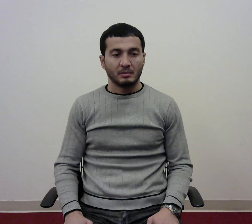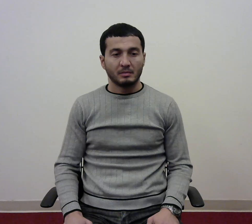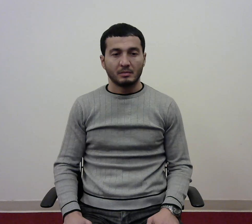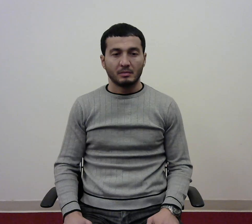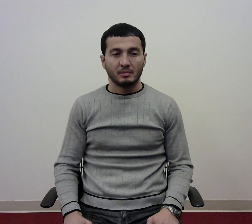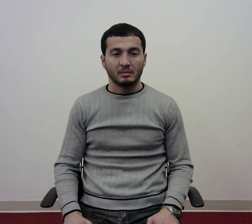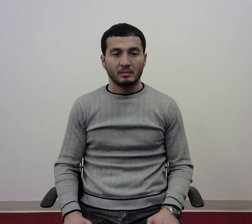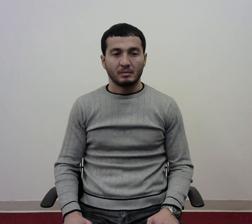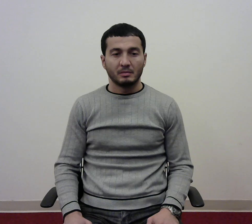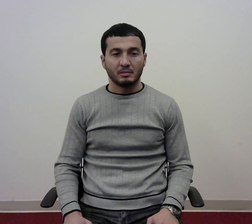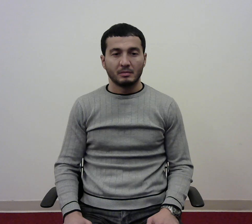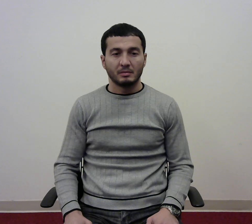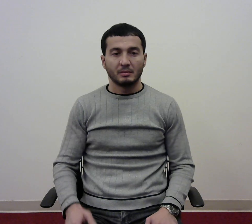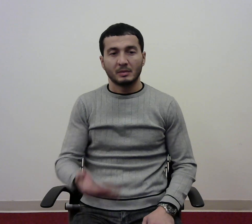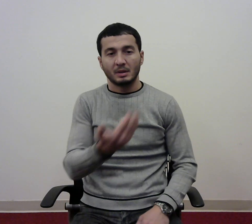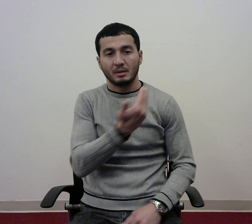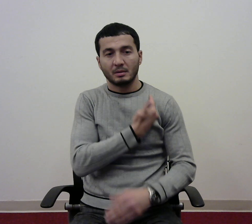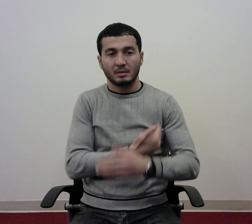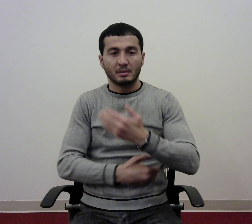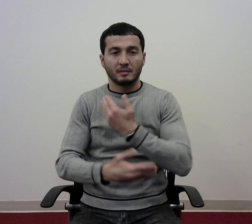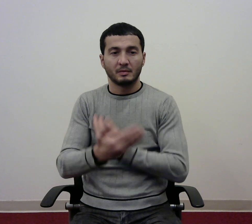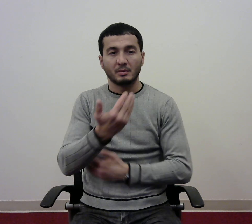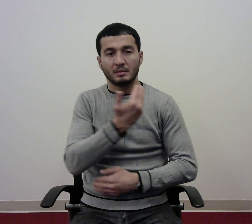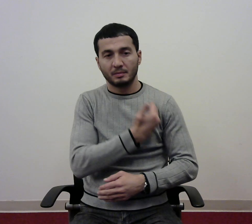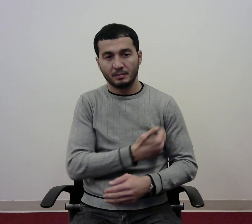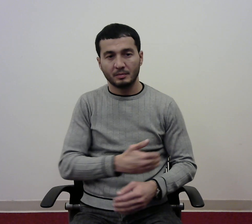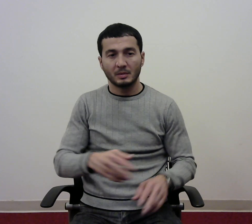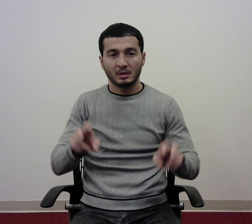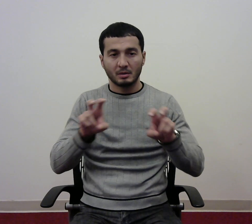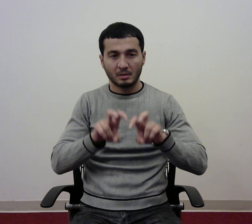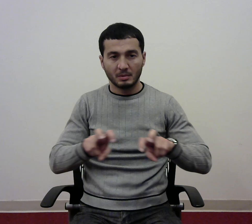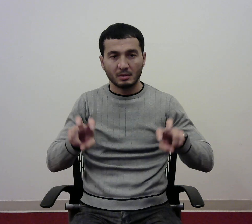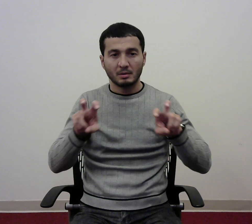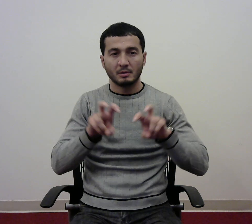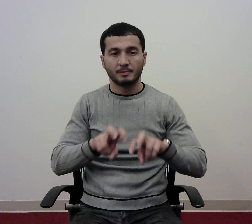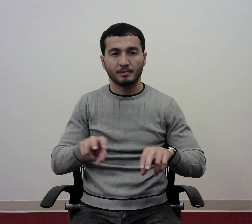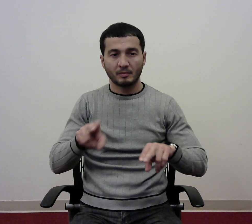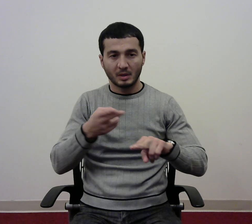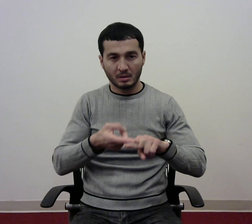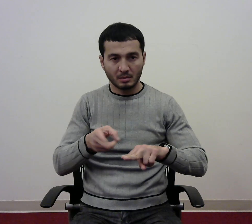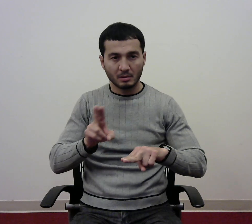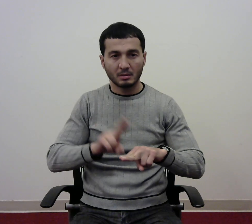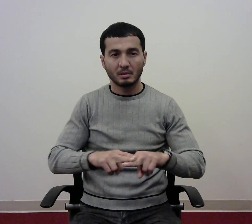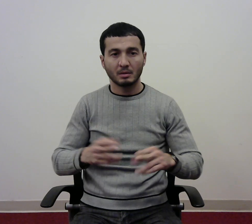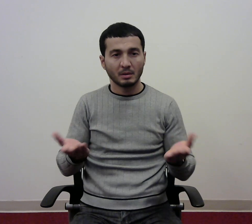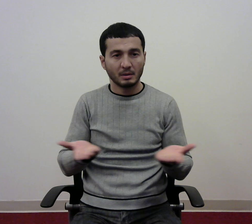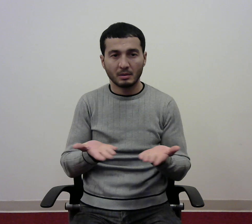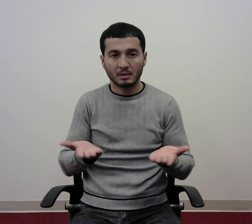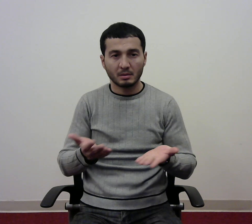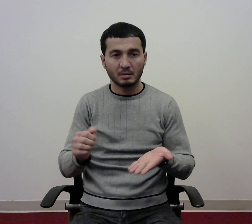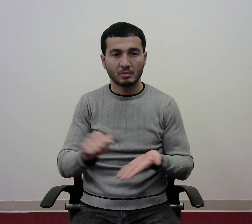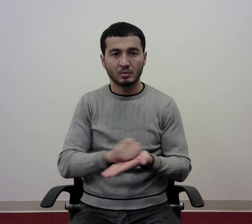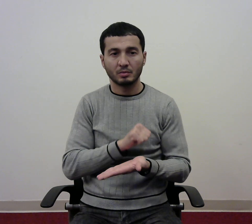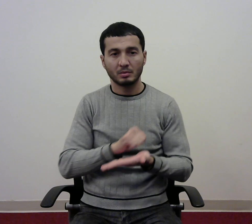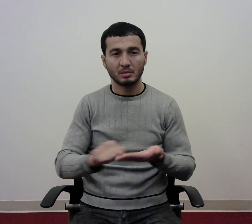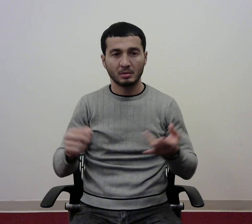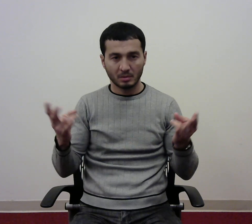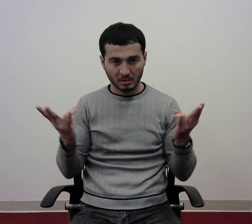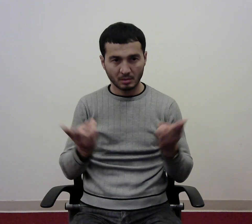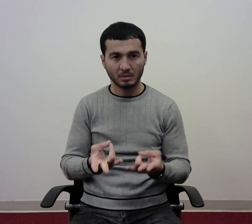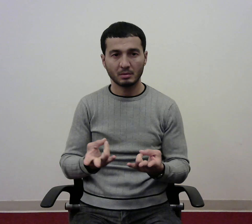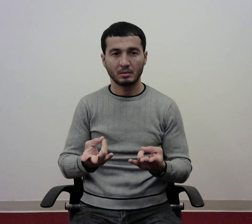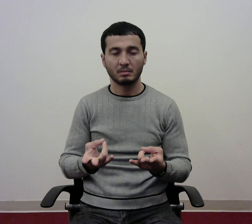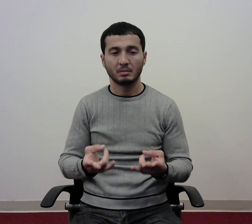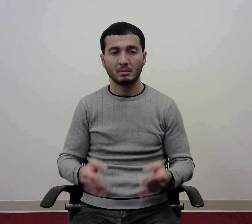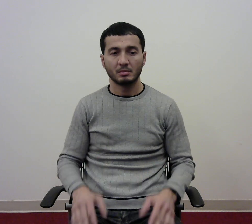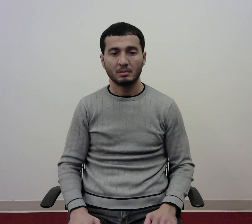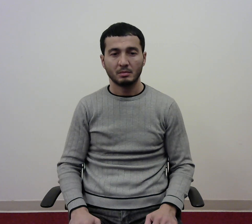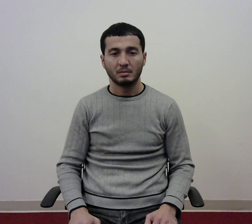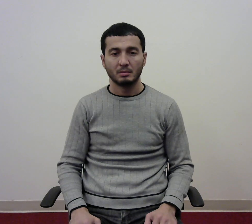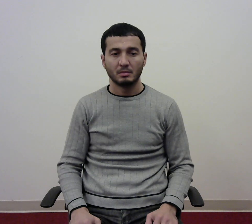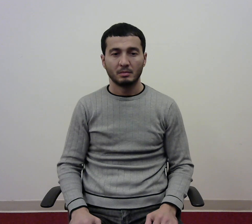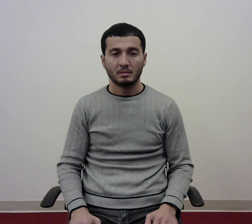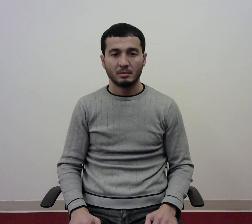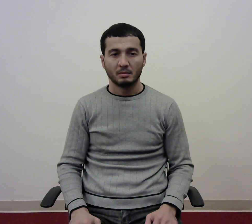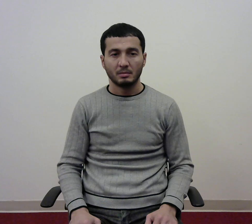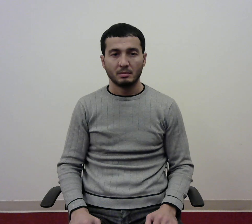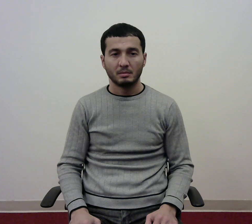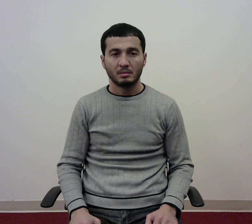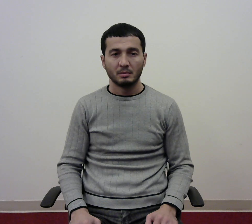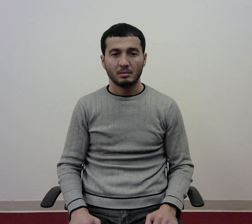Əlilliyin müəyyən edilməsi üçün hansı sənədlər lazımdır